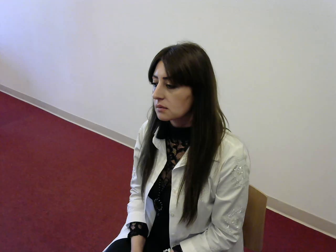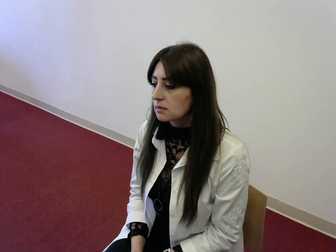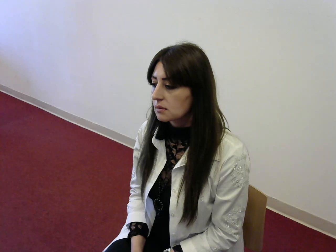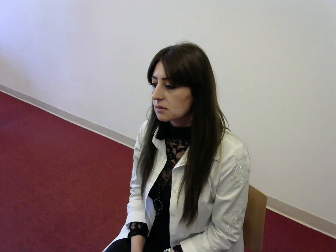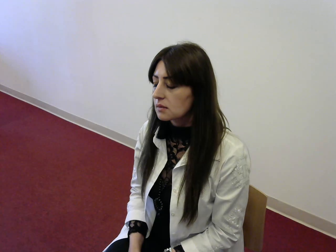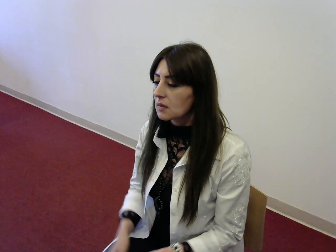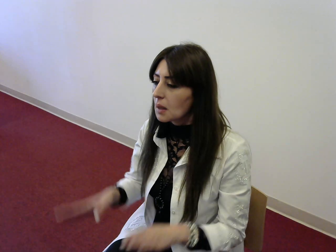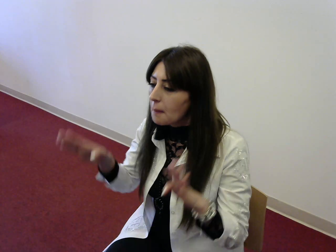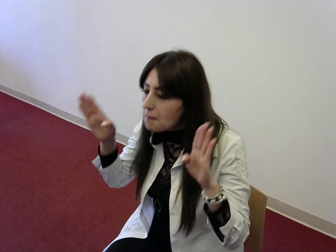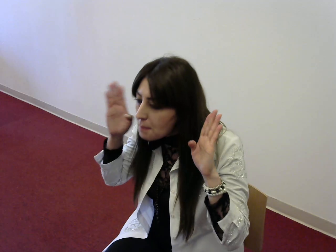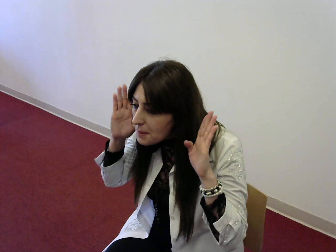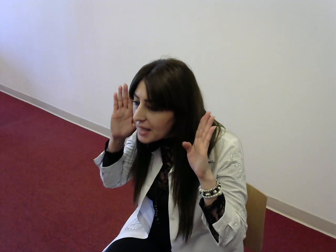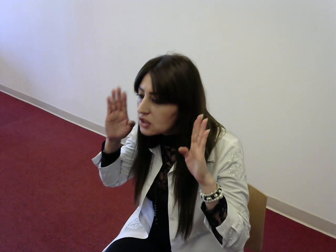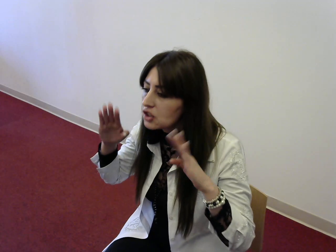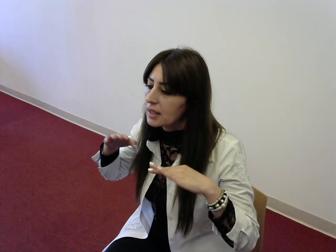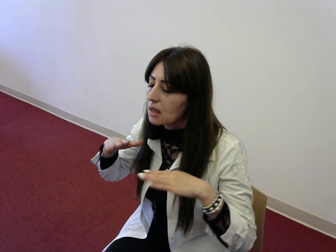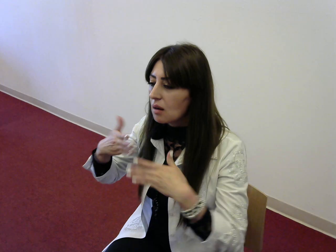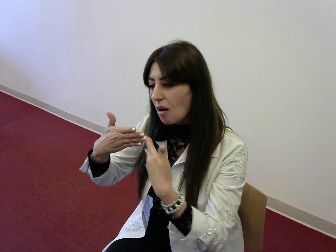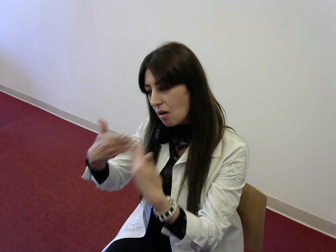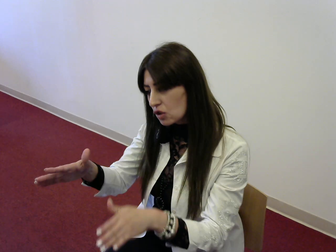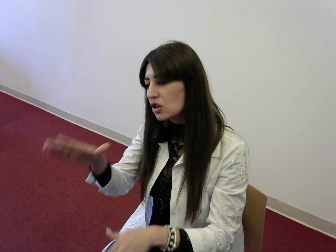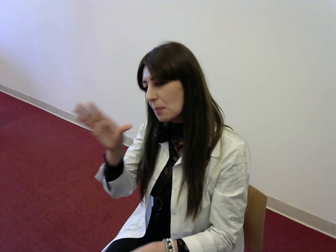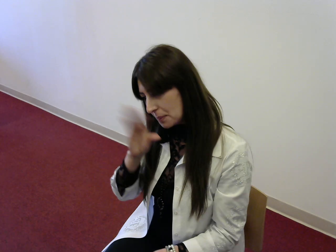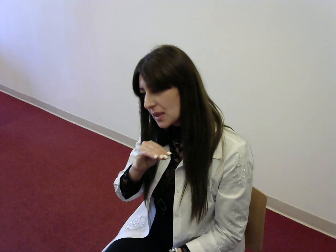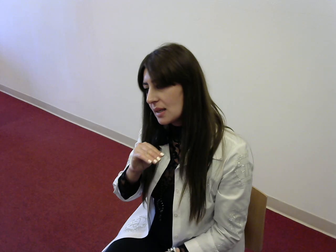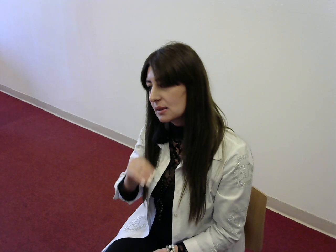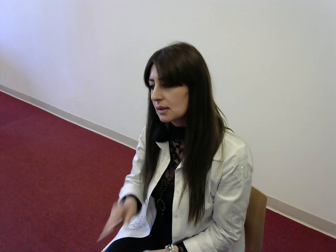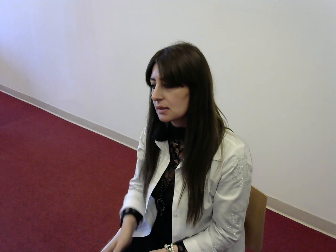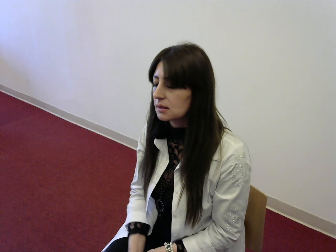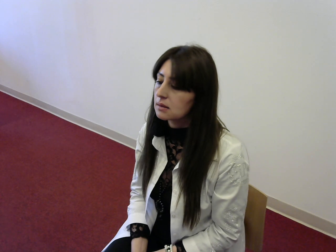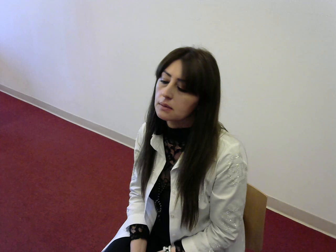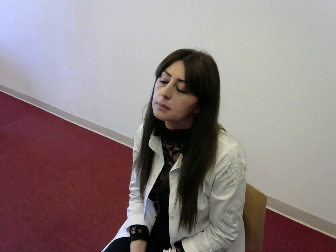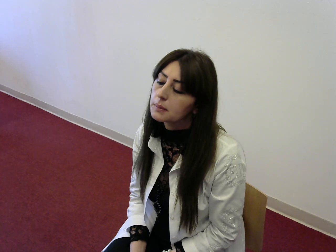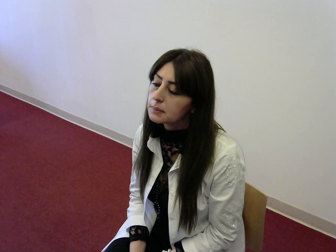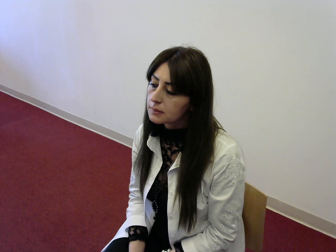Pəncərəni aça bilərsinizmi?